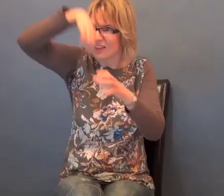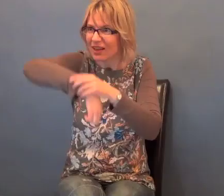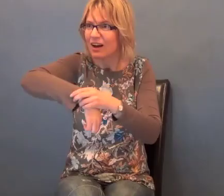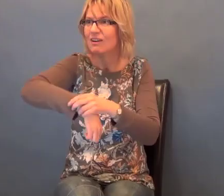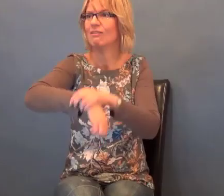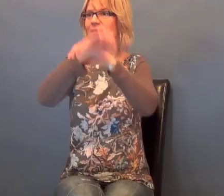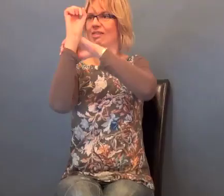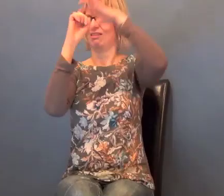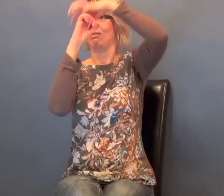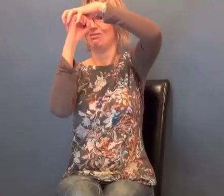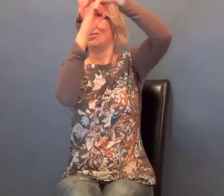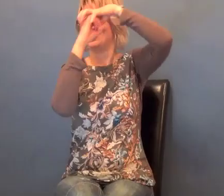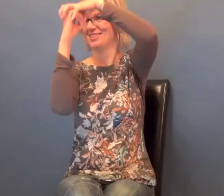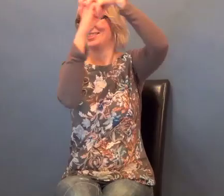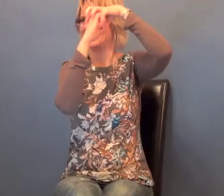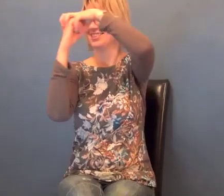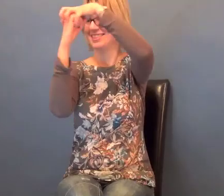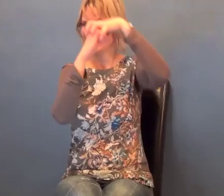Utknął pyskiem w słoiku!